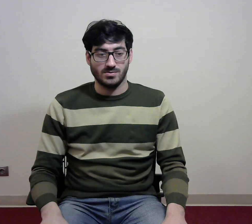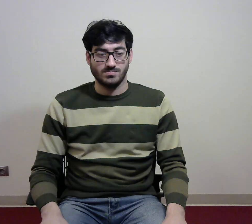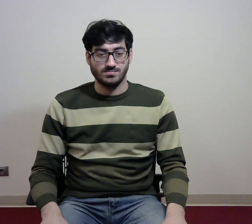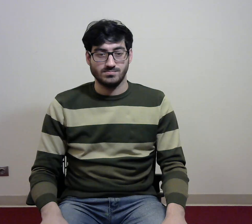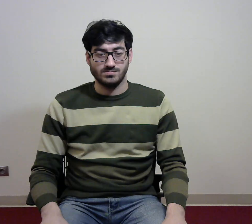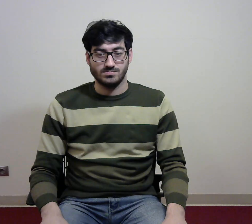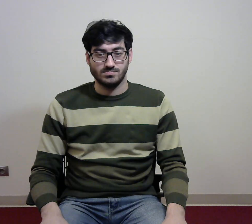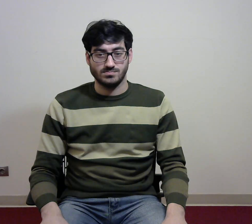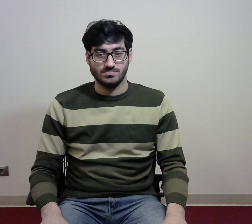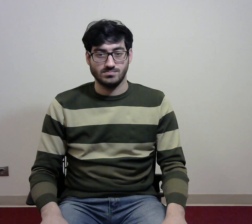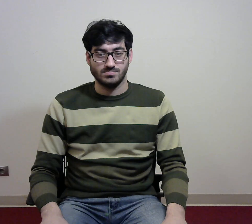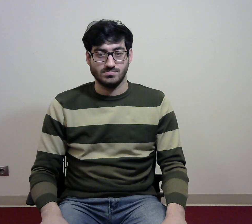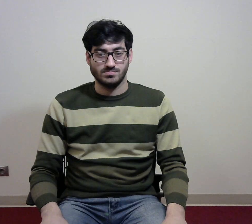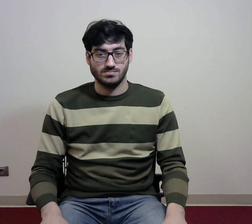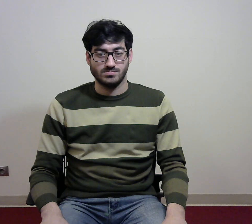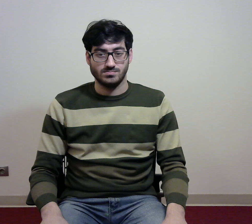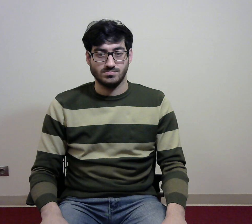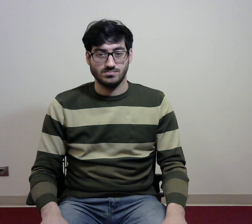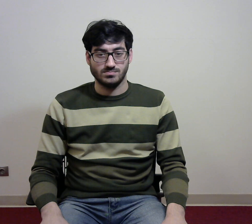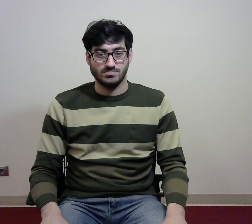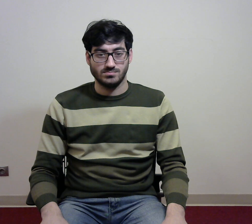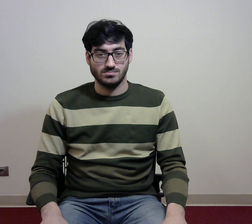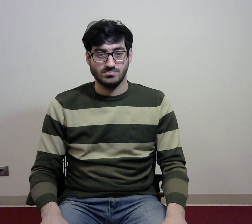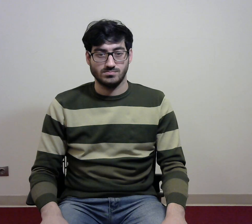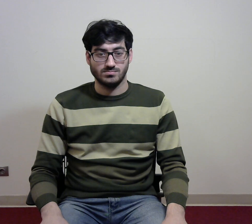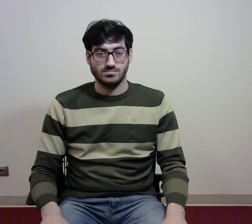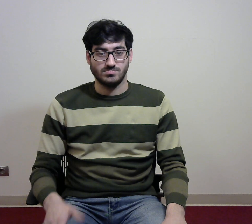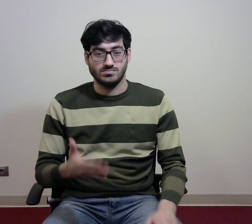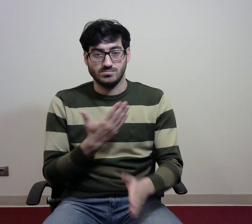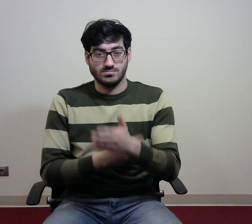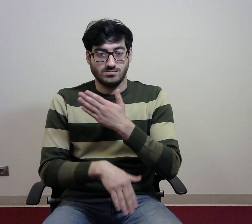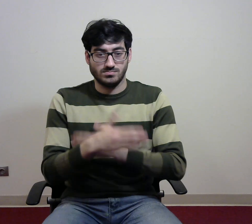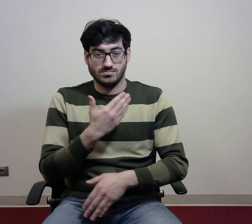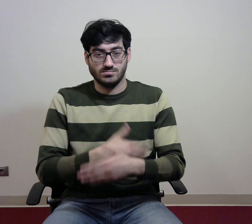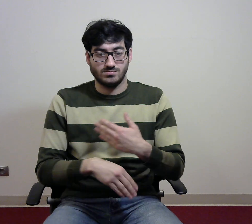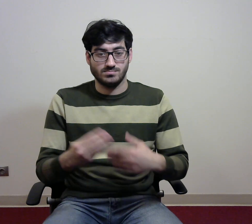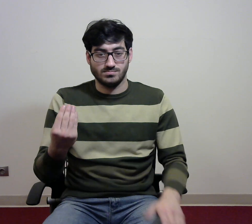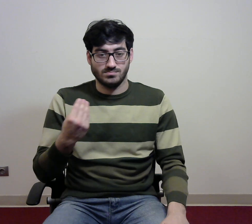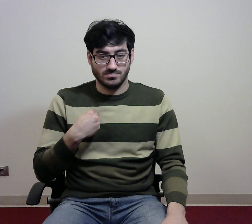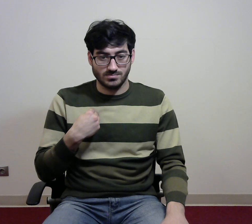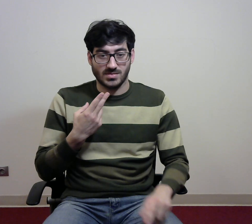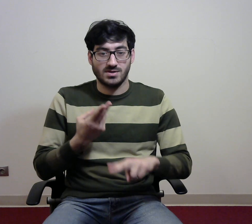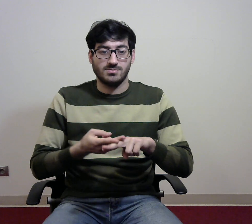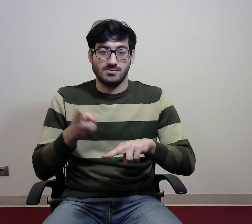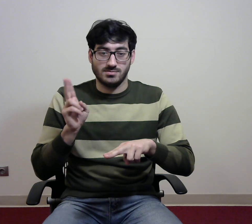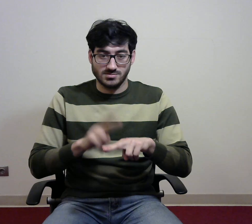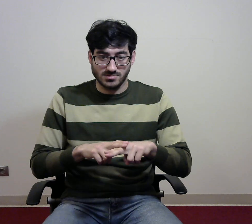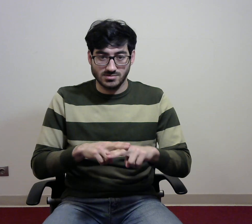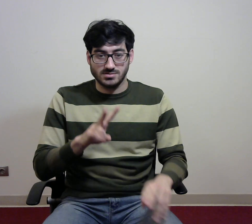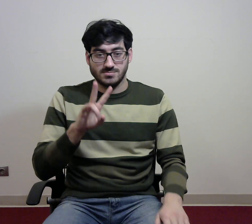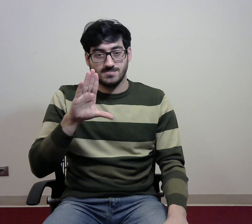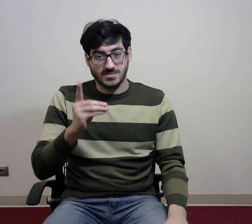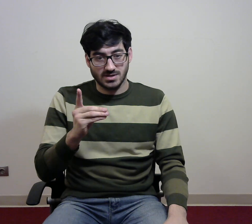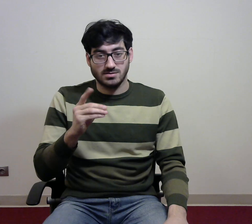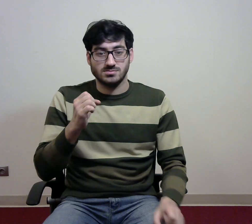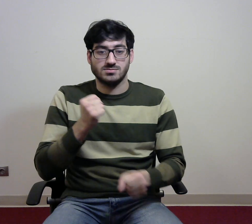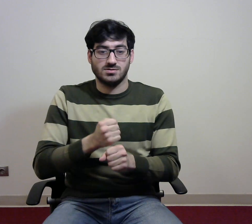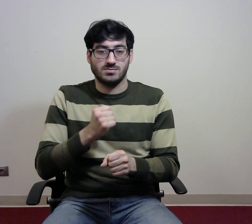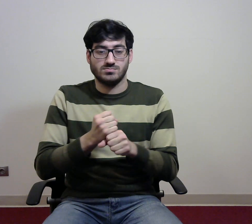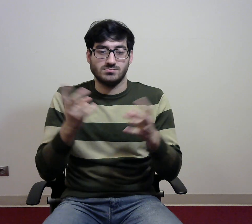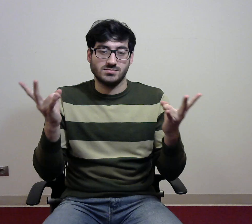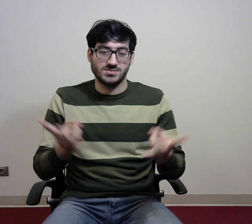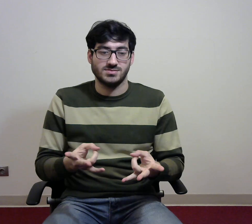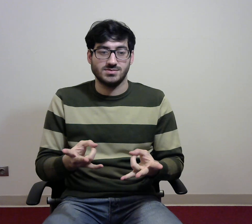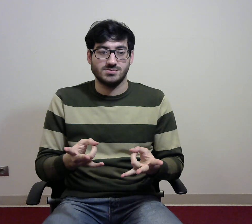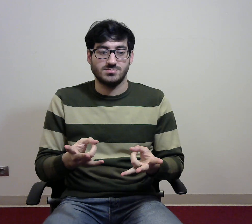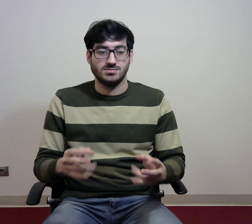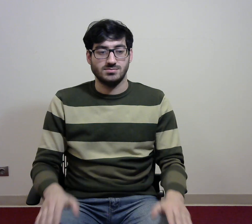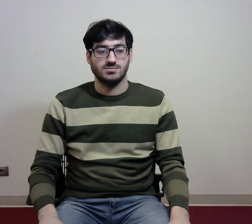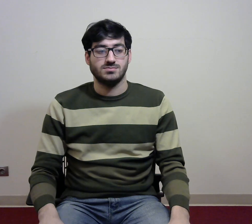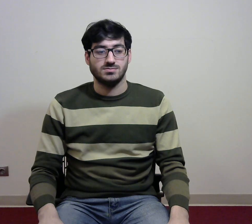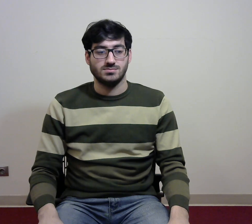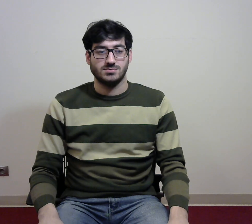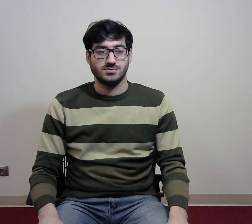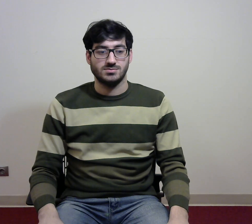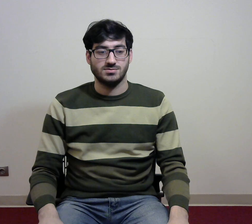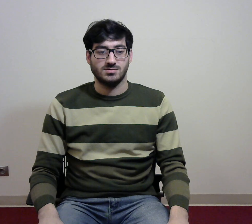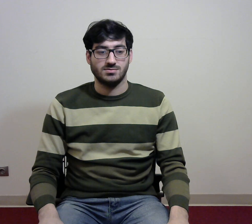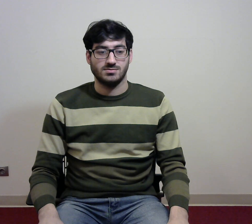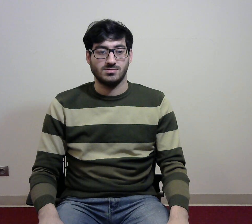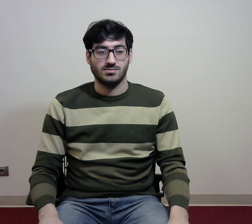Əlilliyin təyin olunması üçün nə etmək lazımdır?